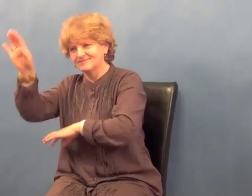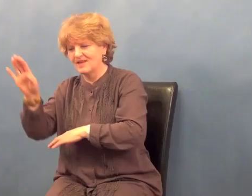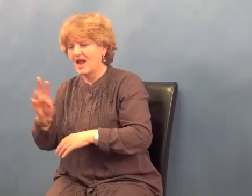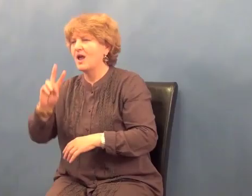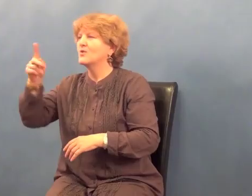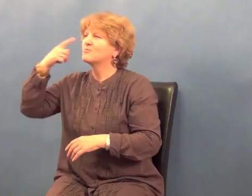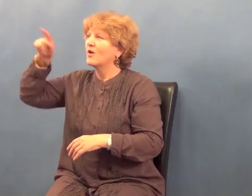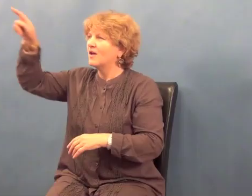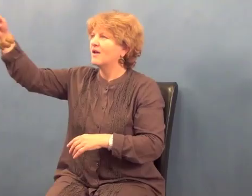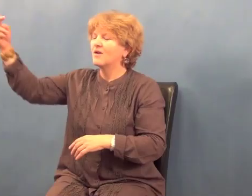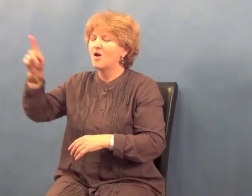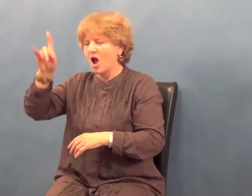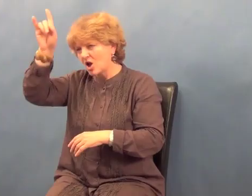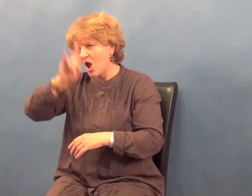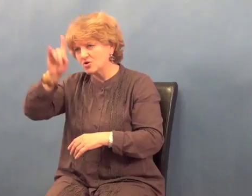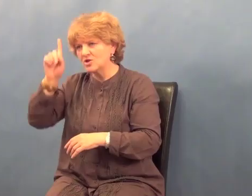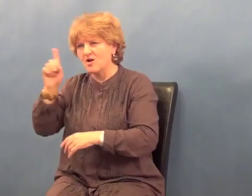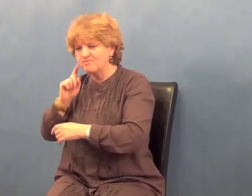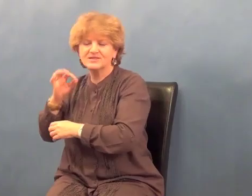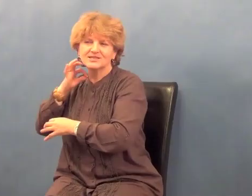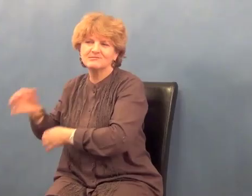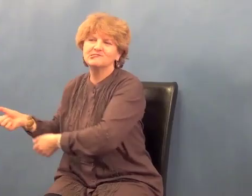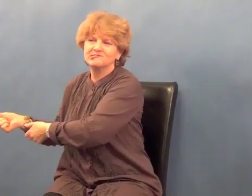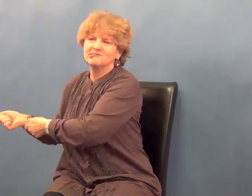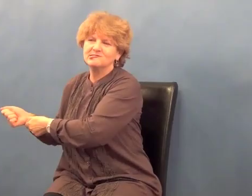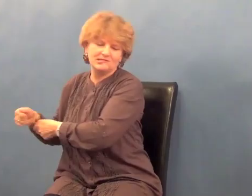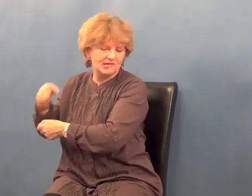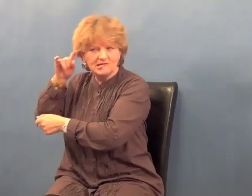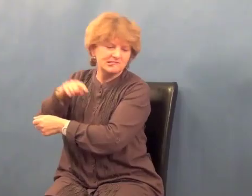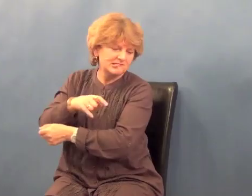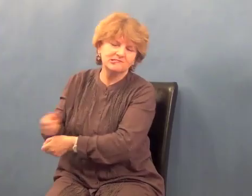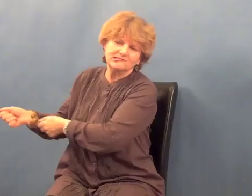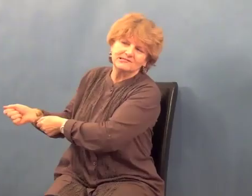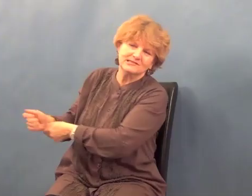A w oddali widać, że zbliża się mężczyzna ciągnący na smyczy kozę.